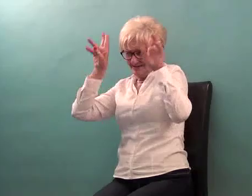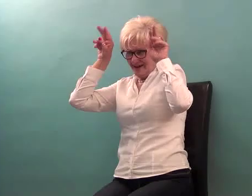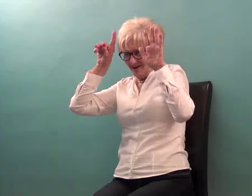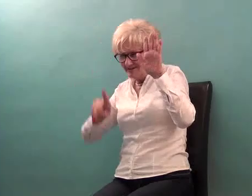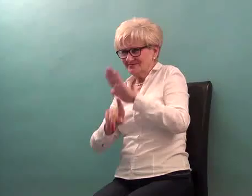Wszedł do środka.